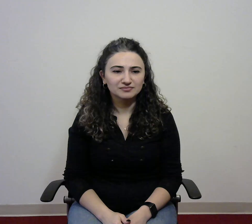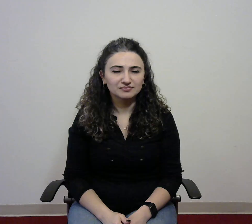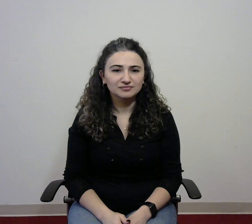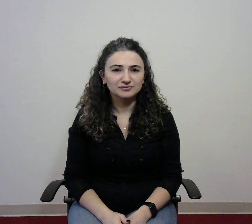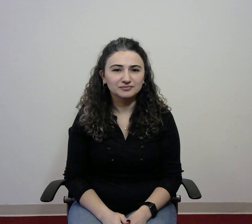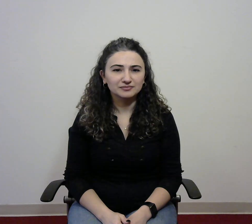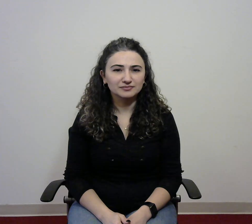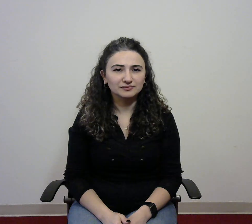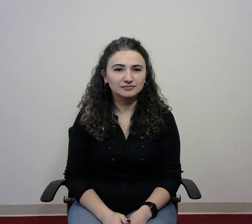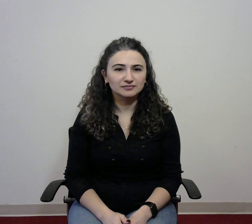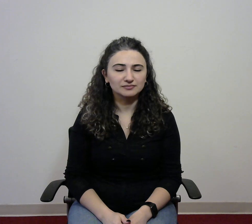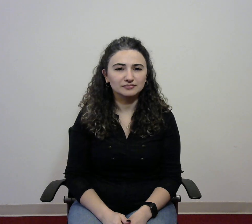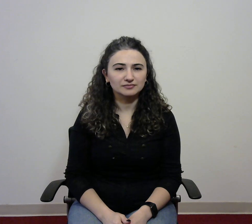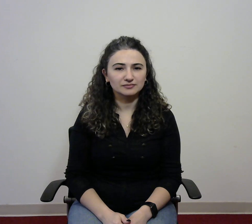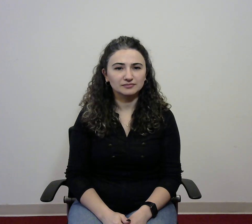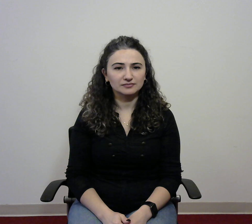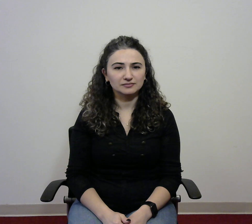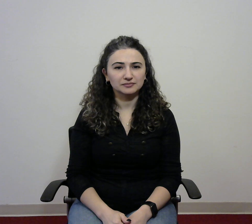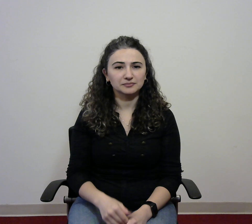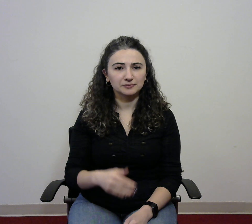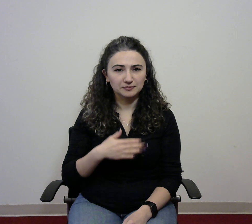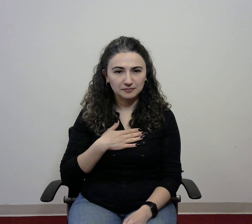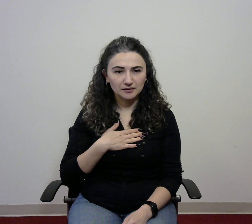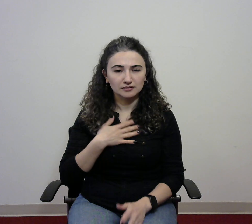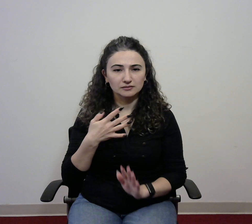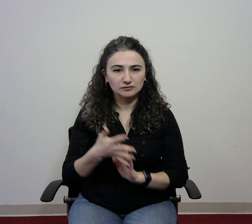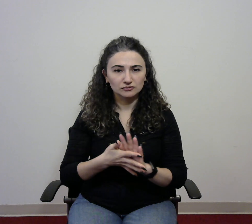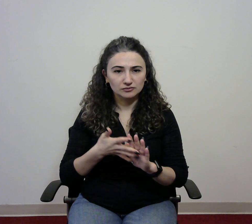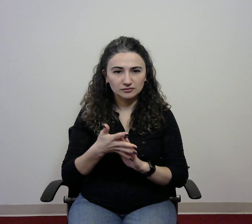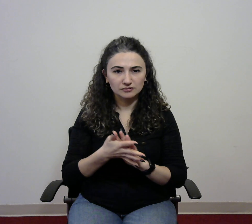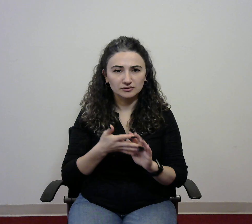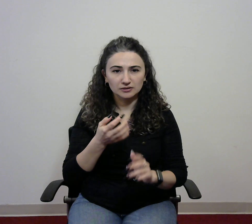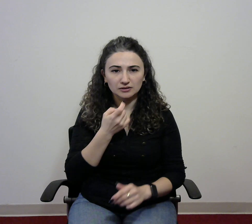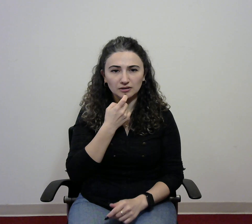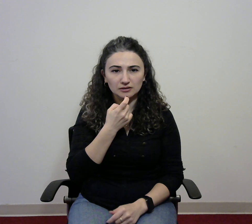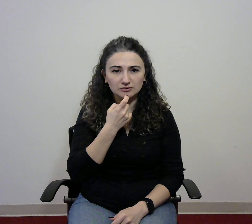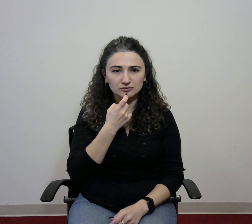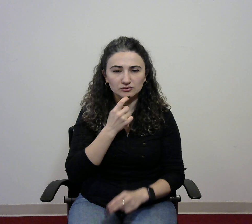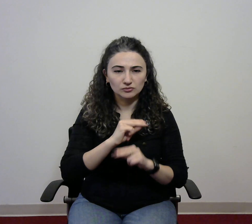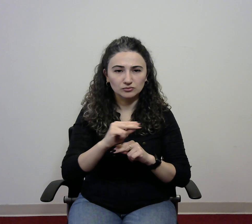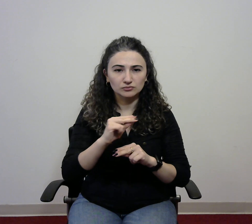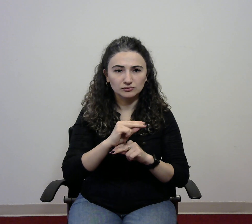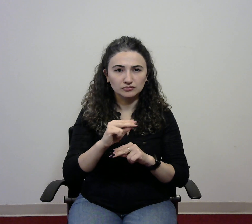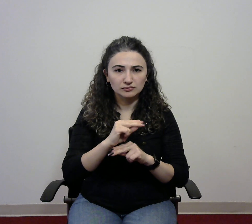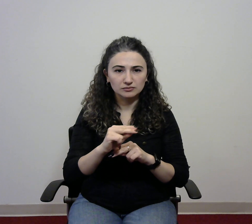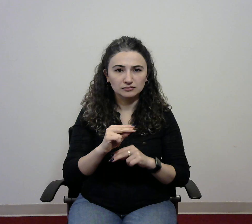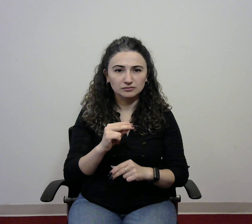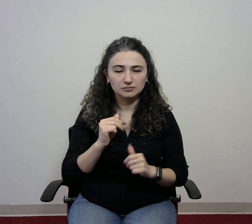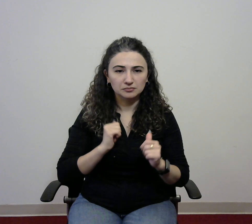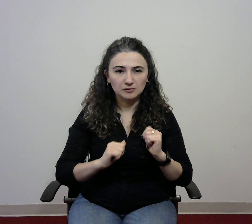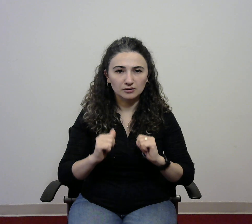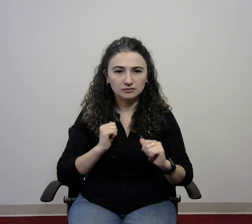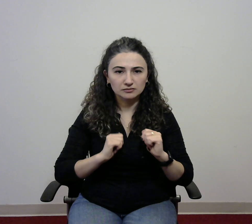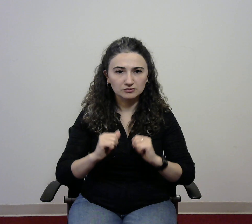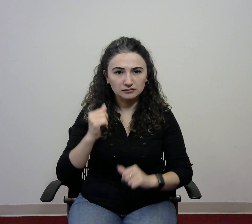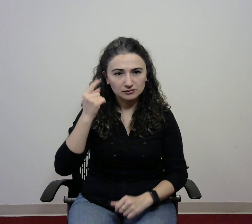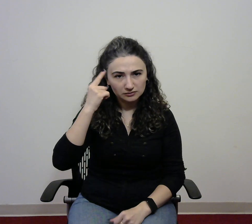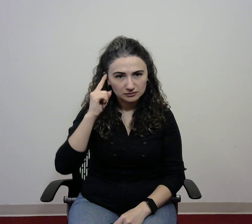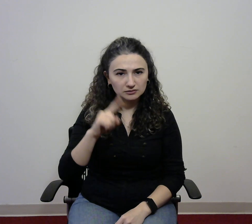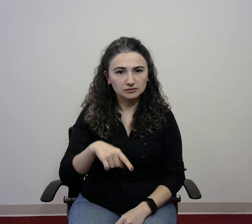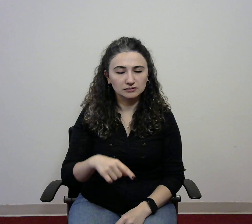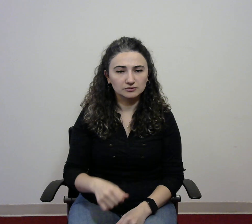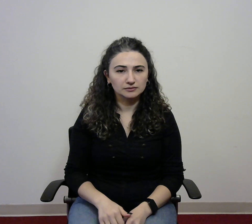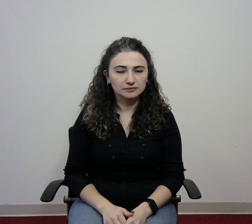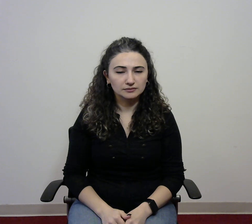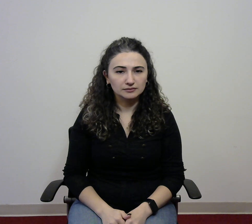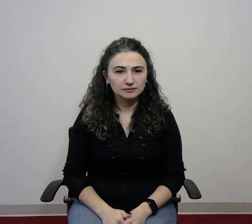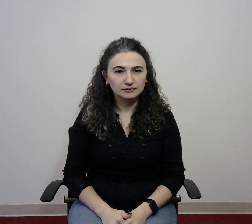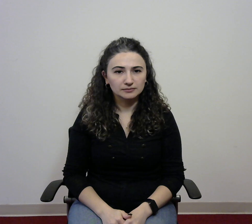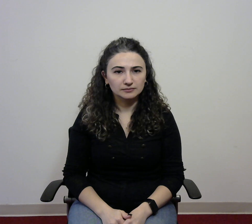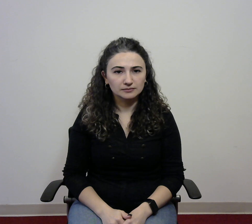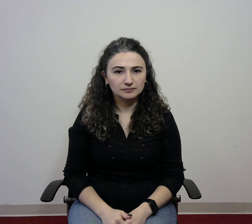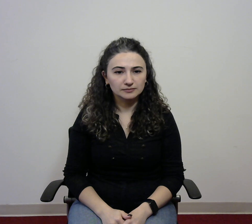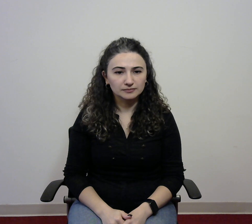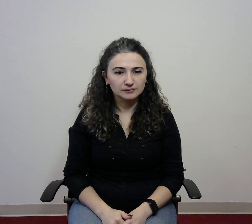Mən işarə dilini öyrədən müəllim tanıyıram